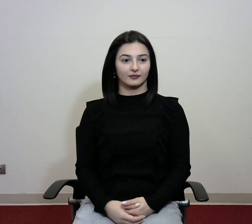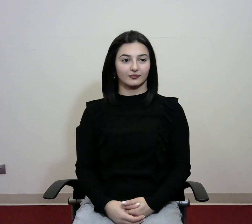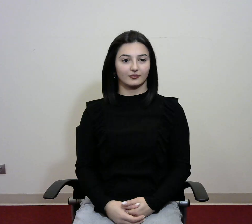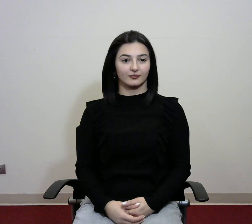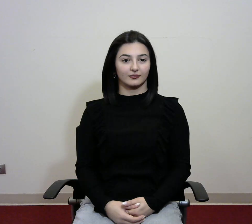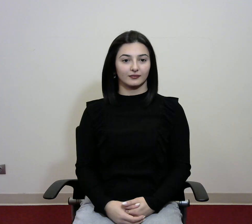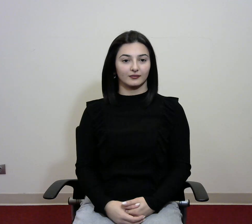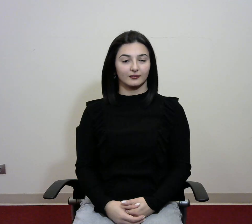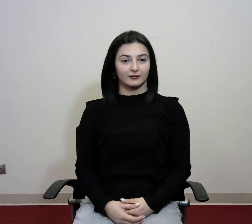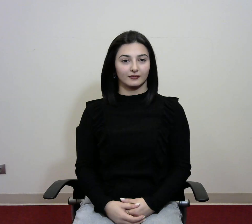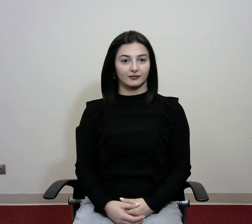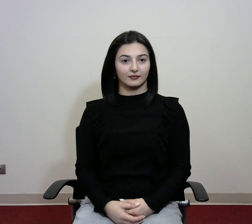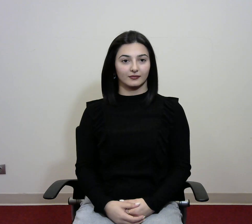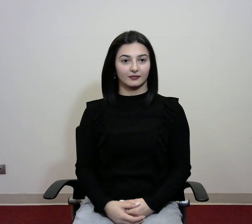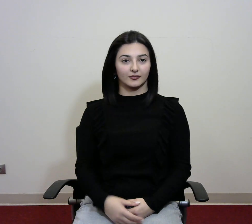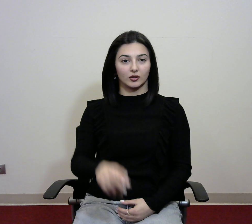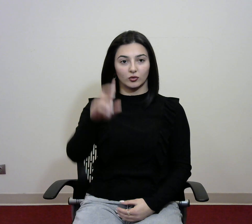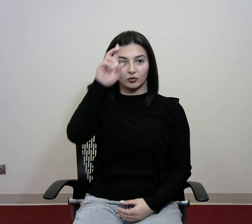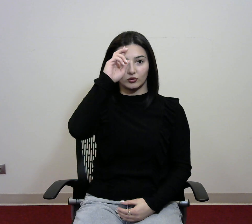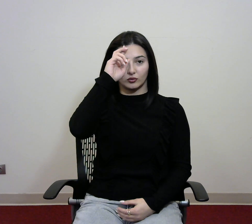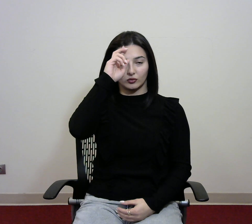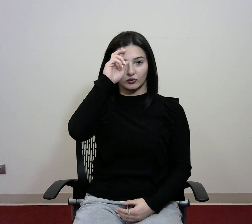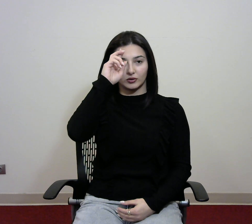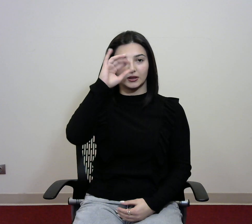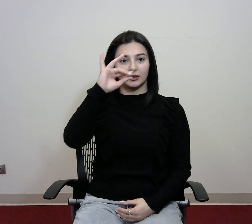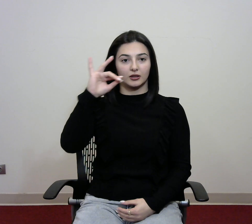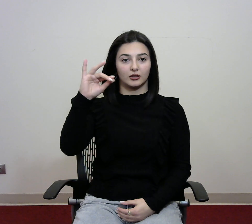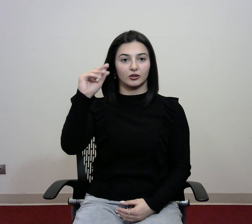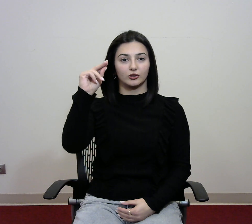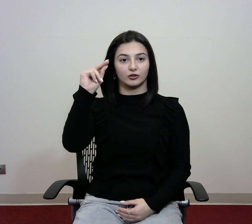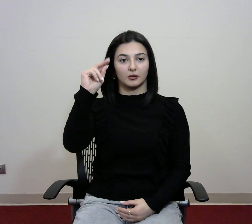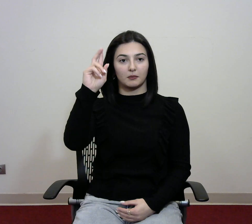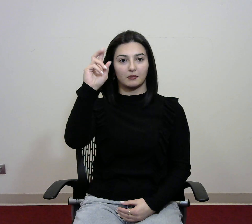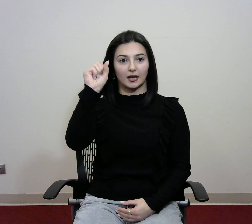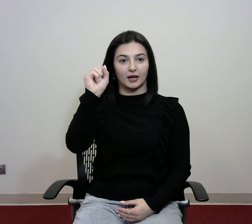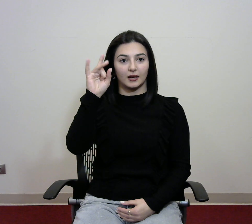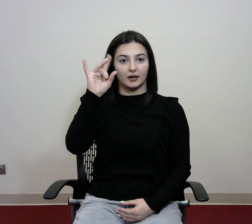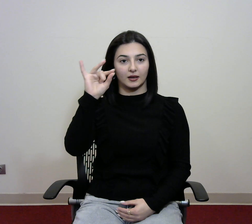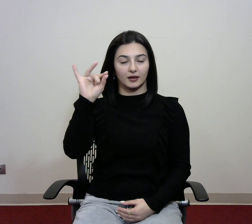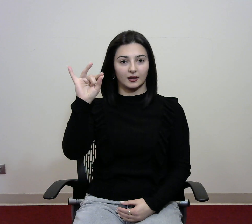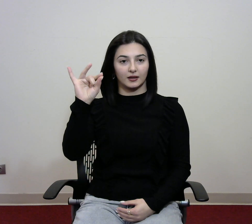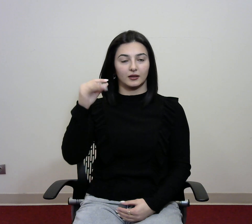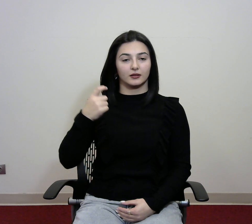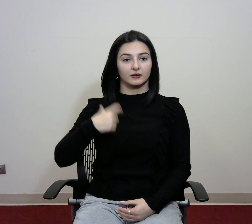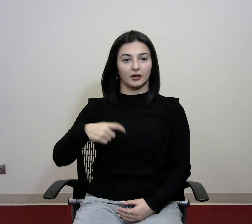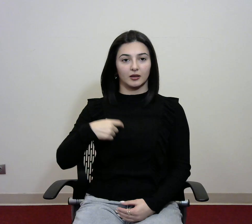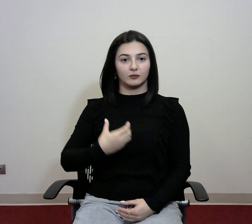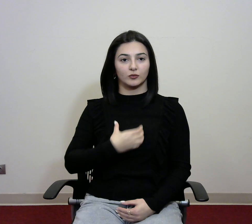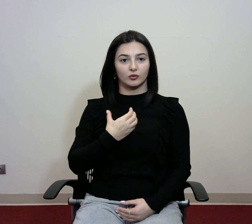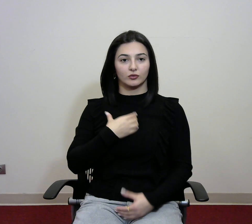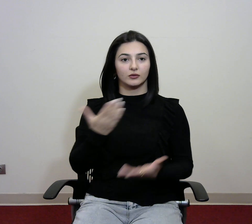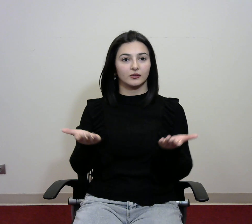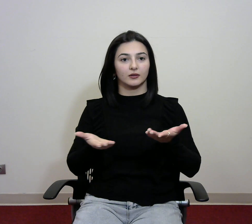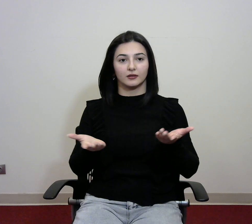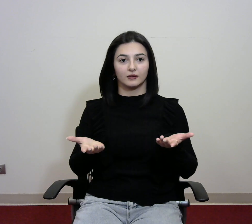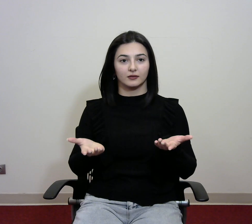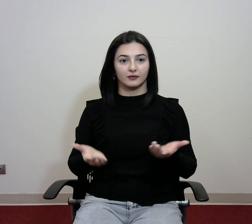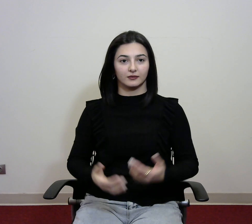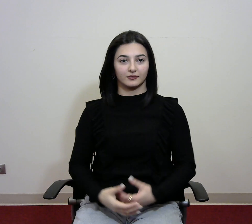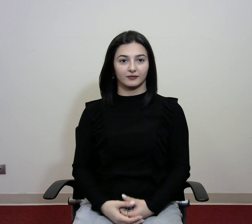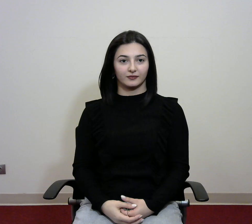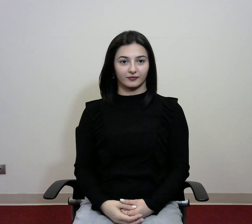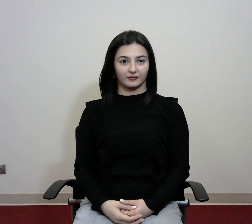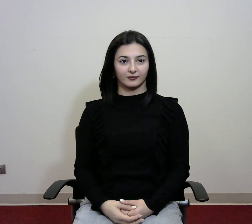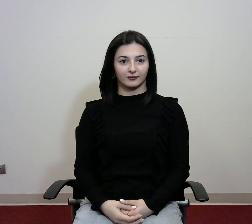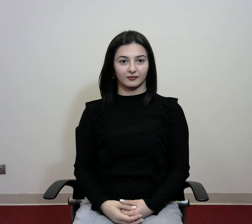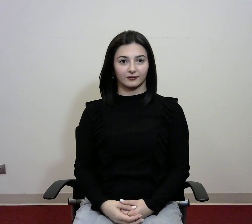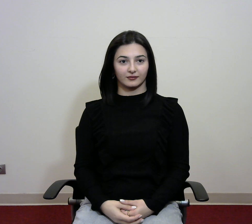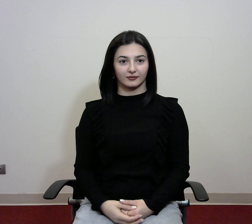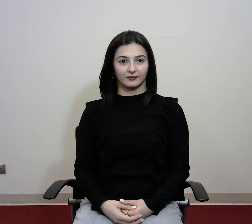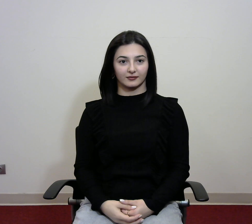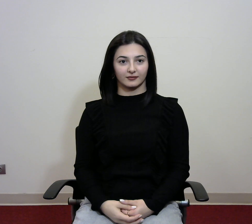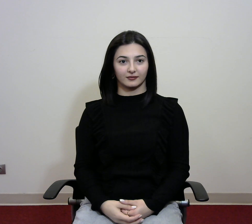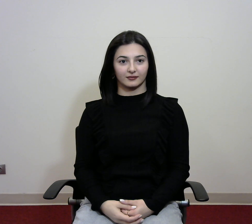Dövlət icbari şəxsi sığorta nədir?